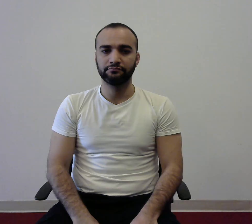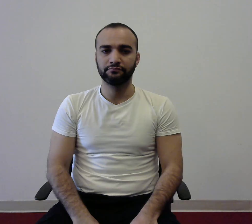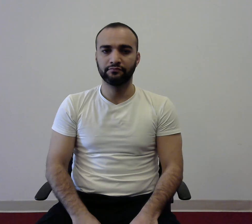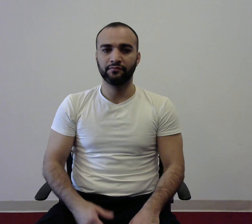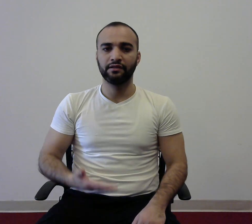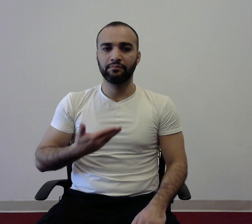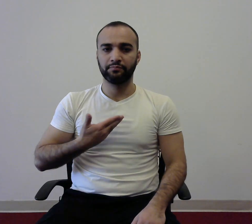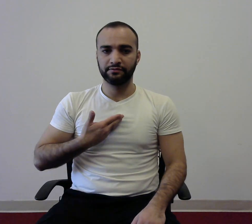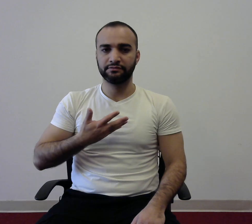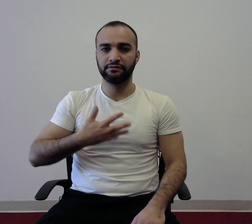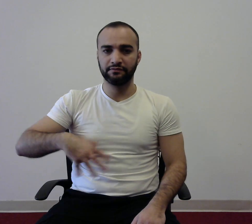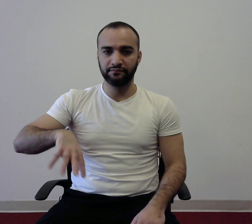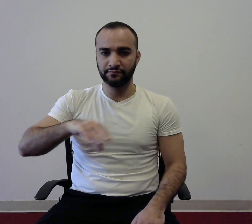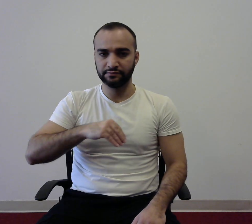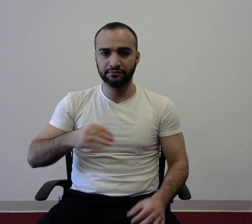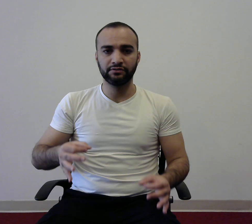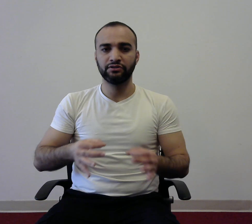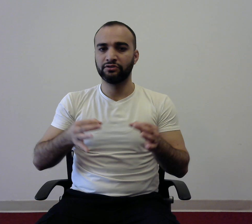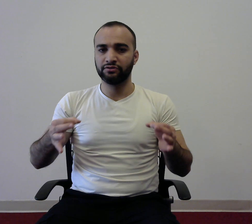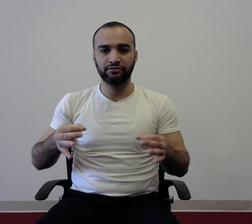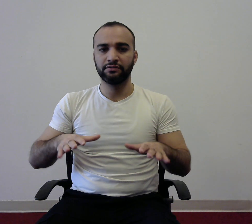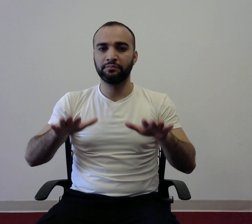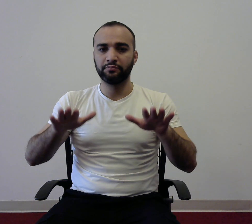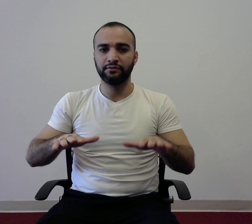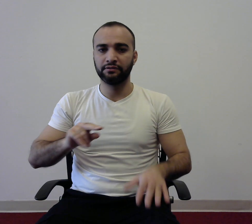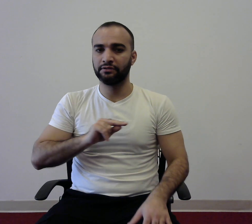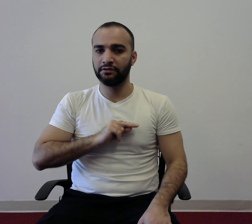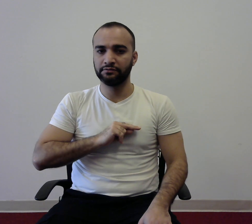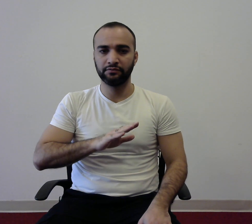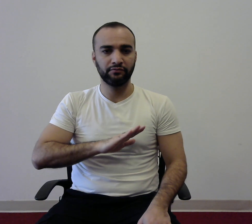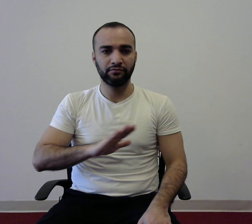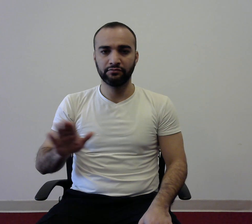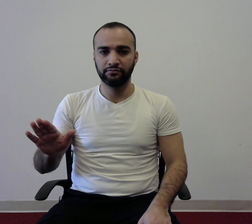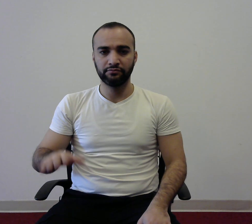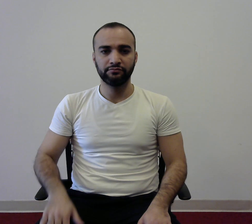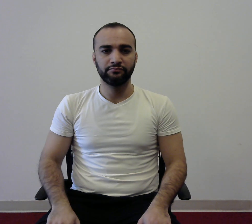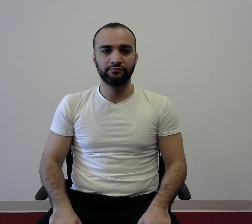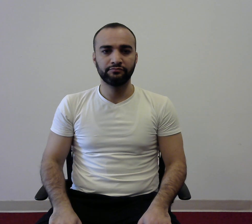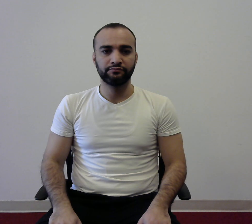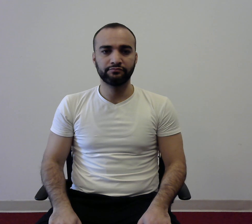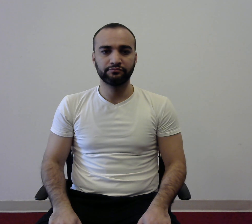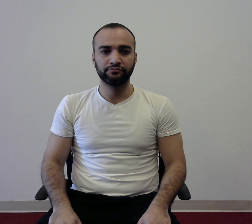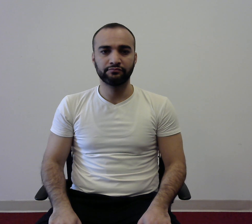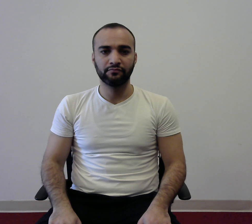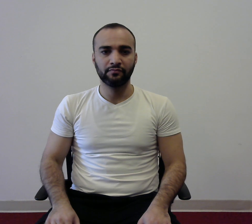Biz heç yerdə işləmirik